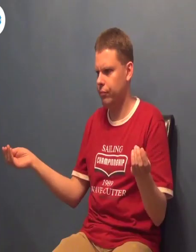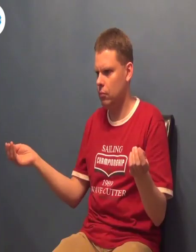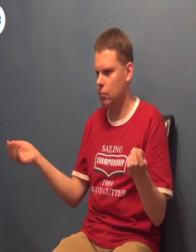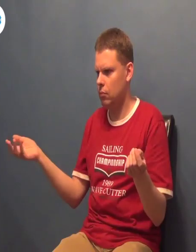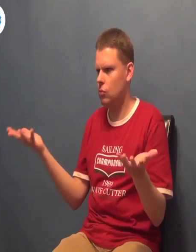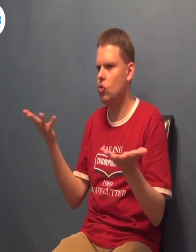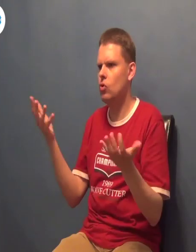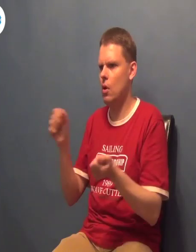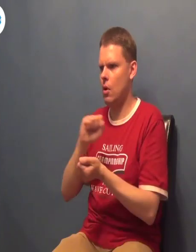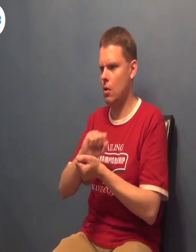"Gdzie ona jest?"